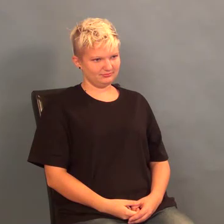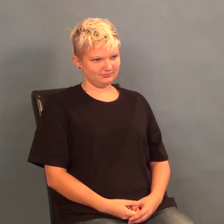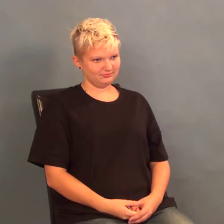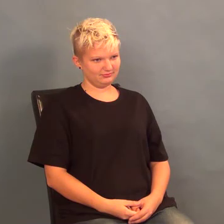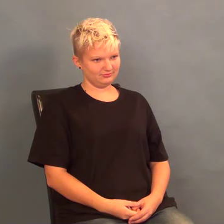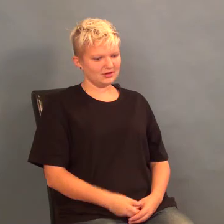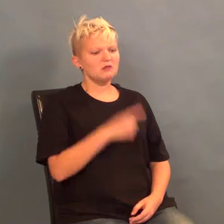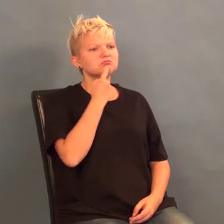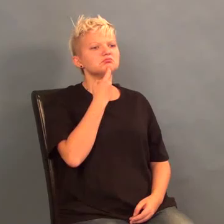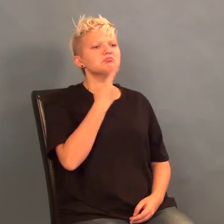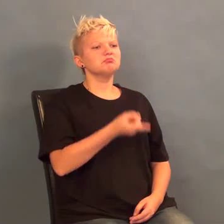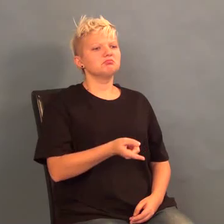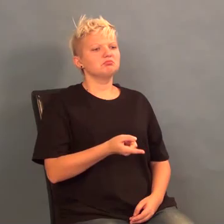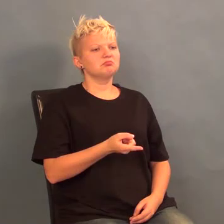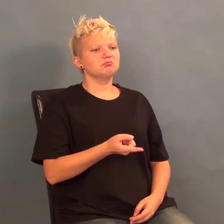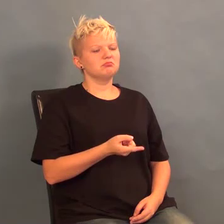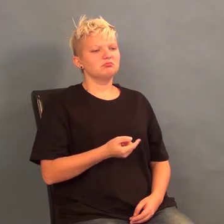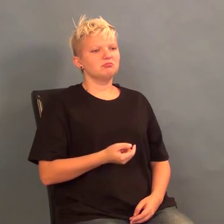Co to jest to?